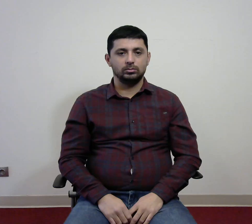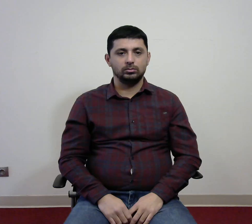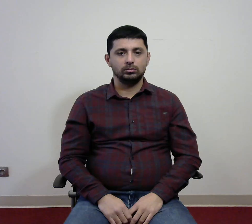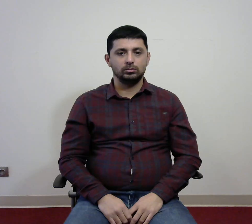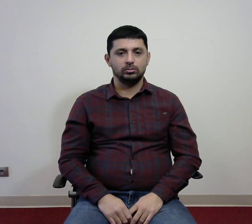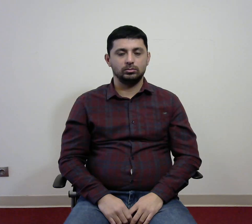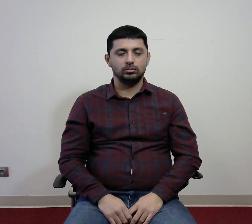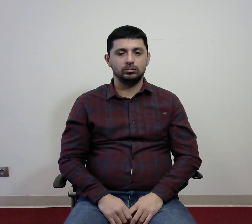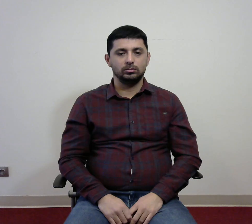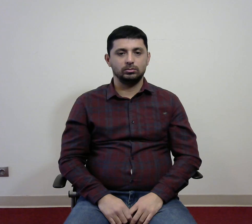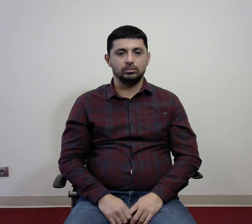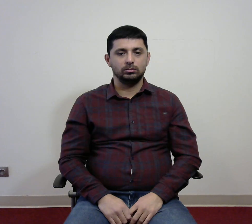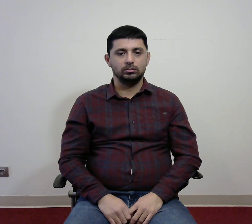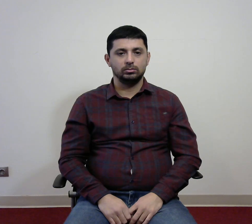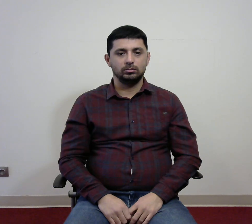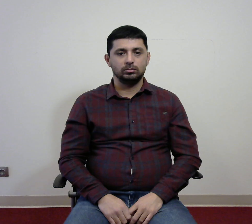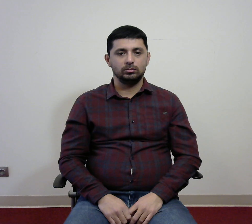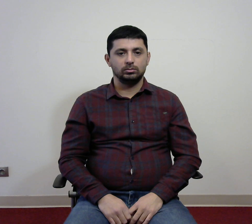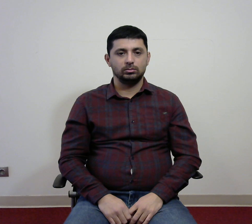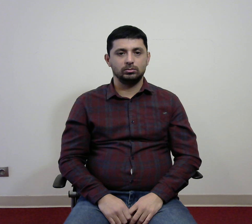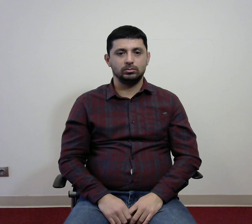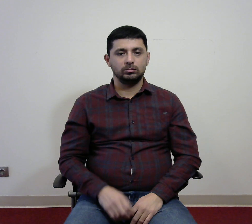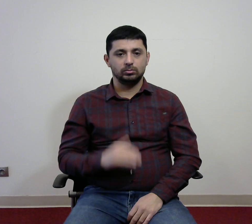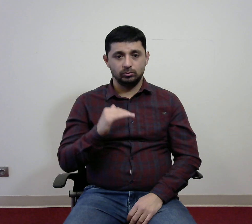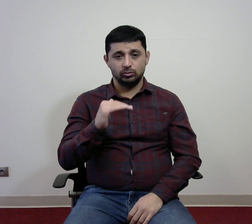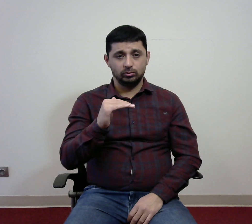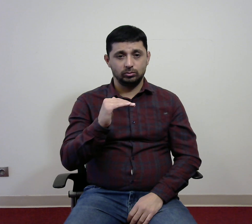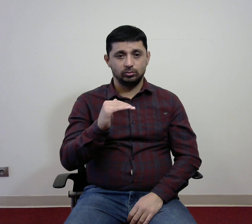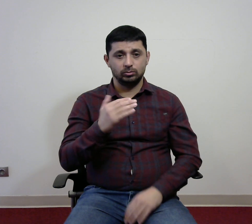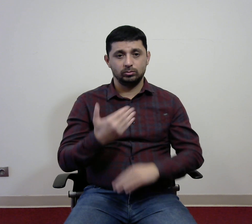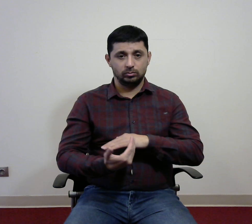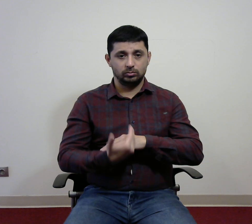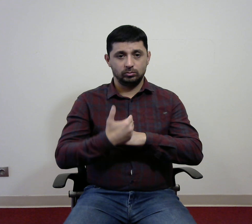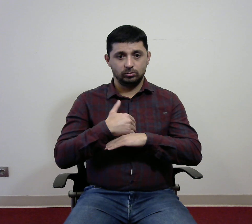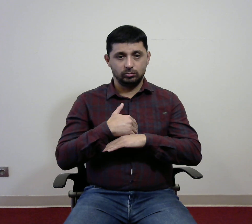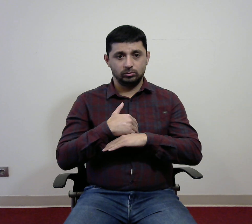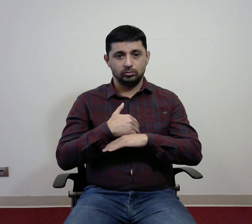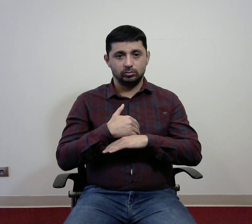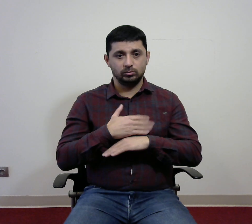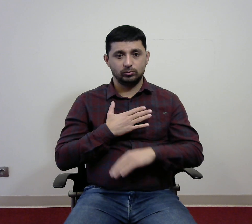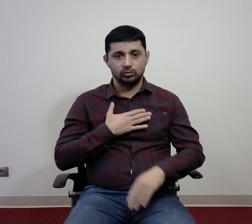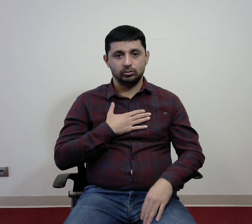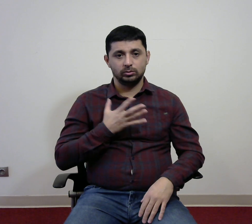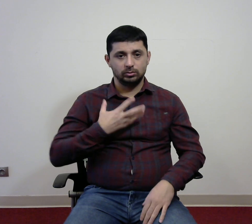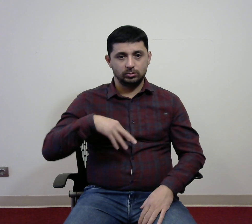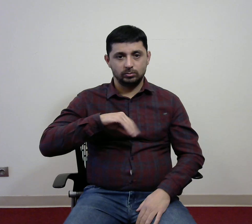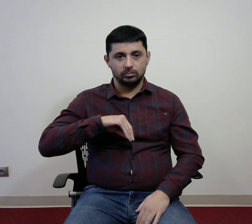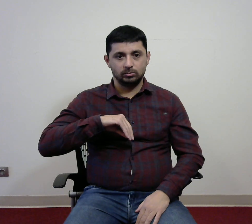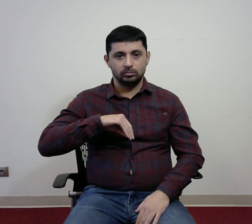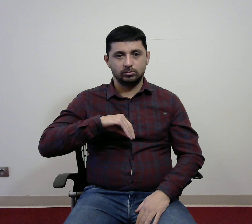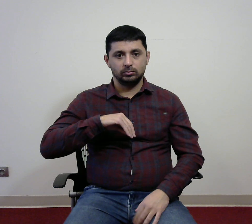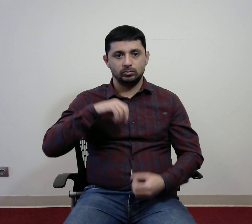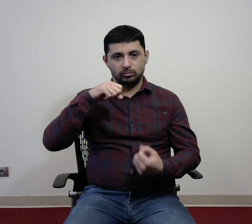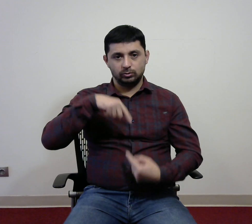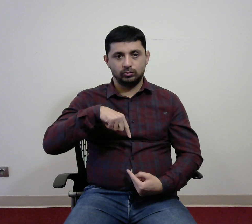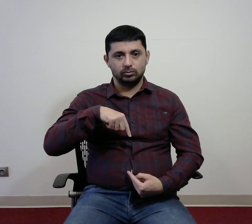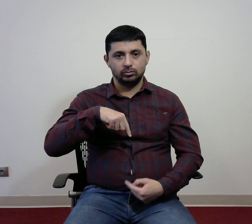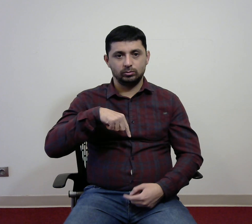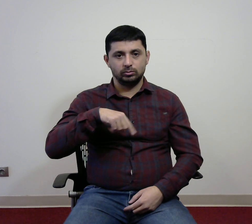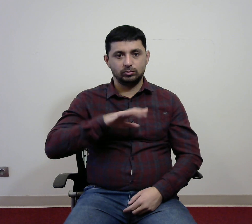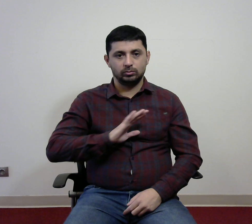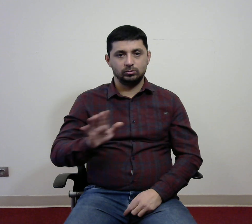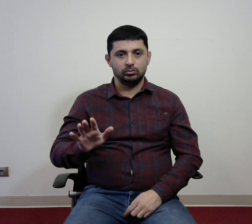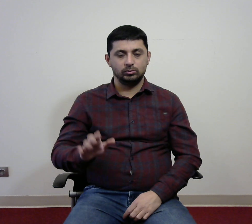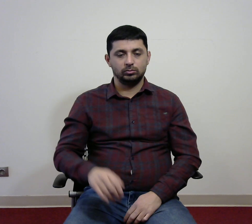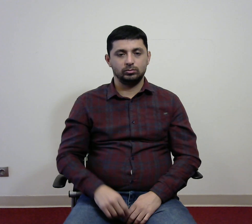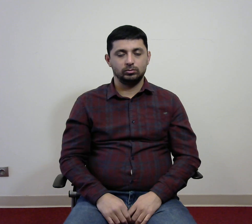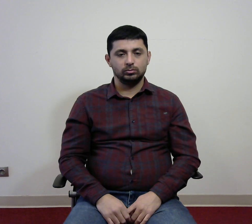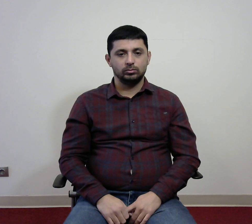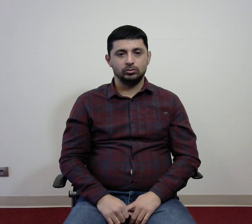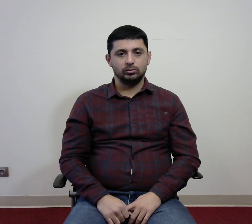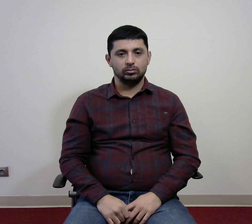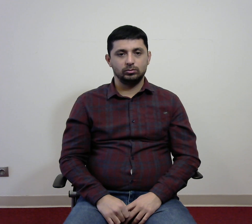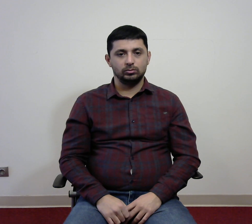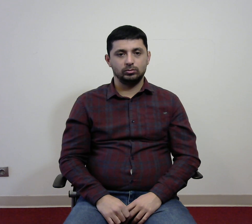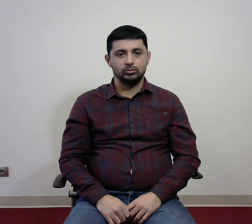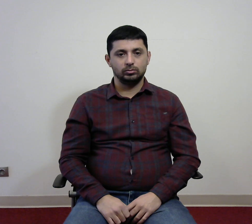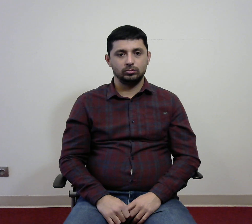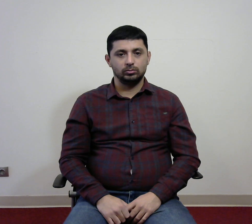Sizin müraciətiniz bizə uyğun deyildir